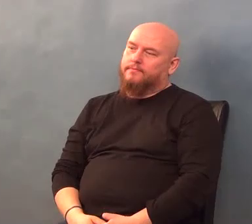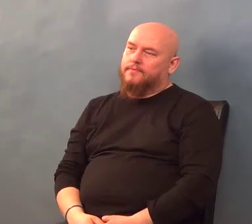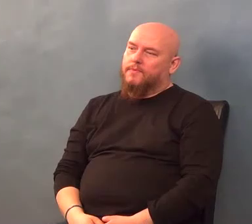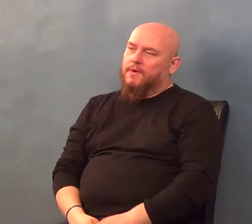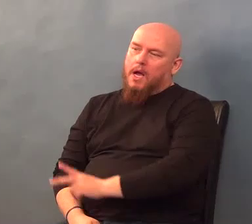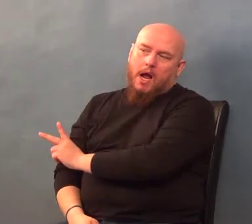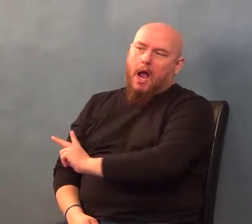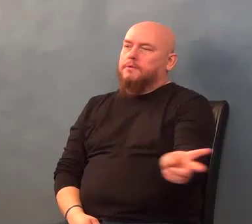Każdy.